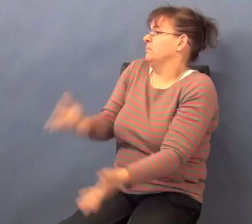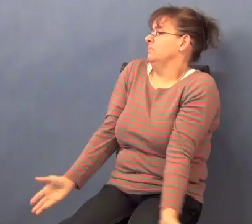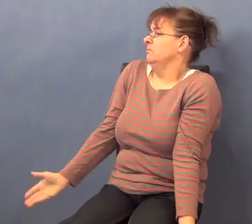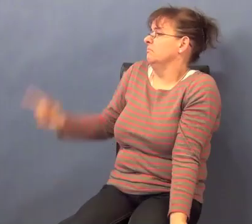Ochrona śpi!